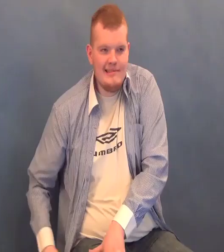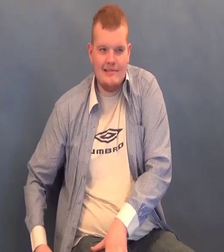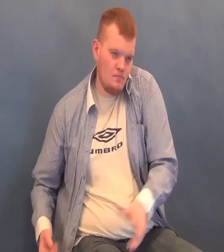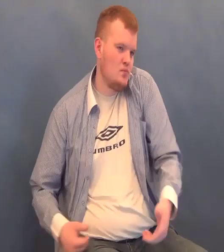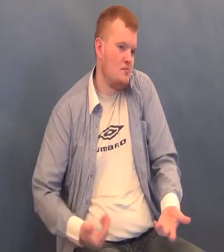Może tak być.